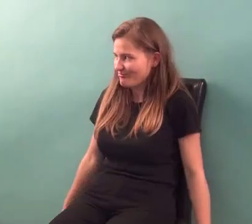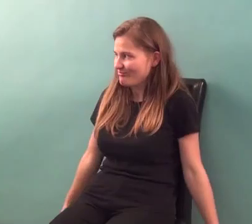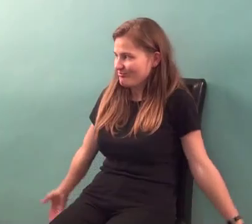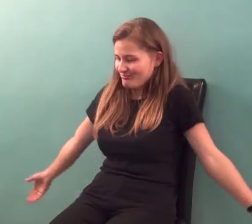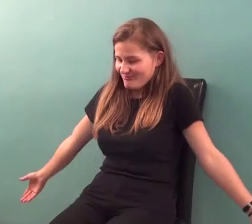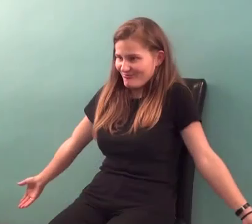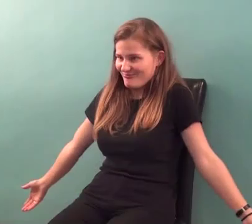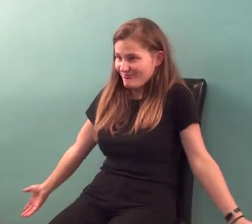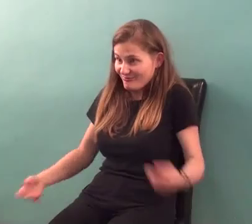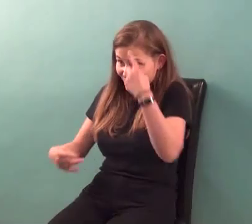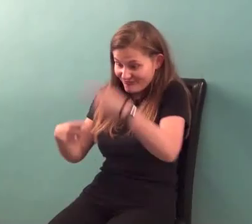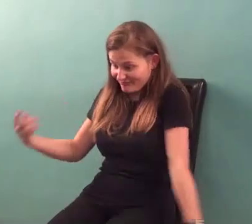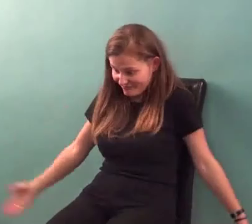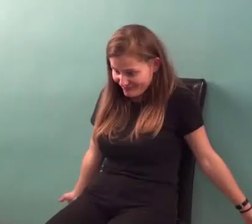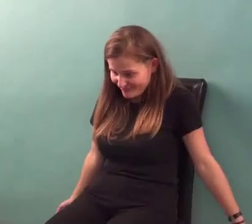Nienormalne.